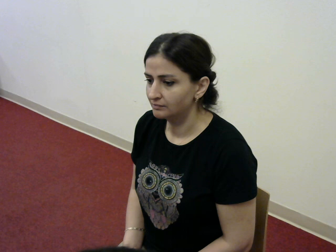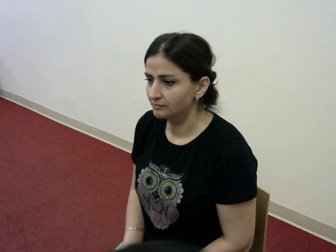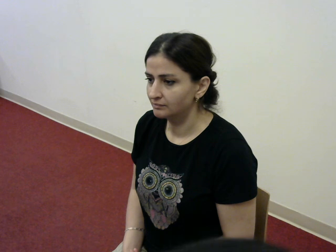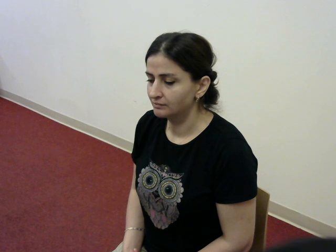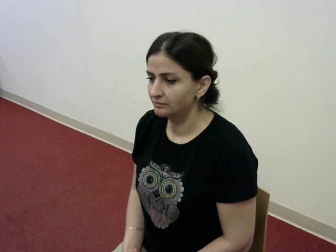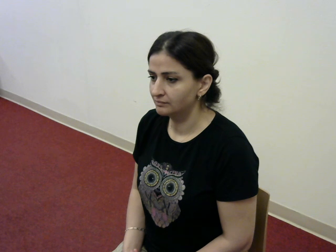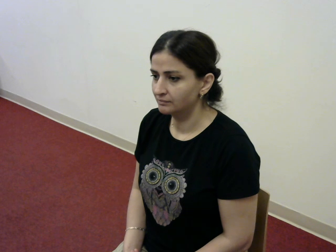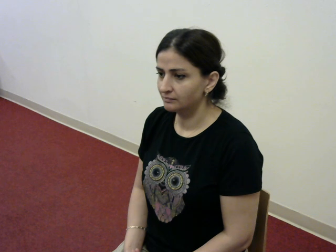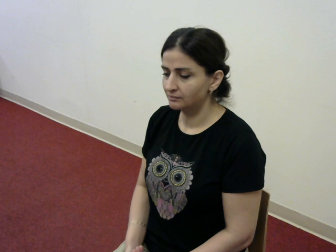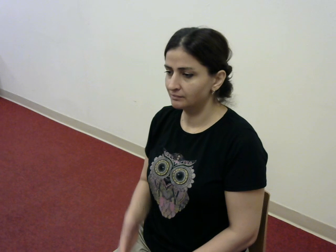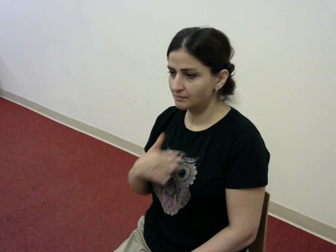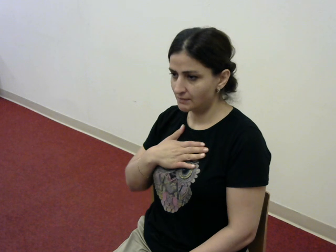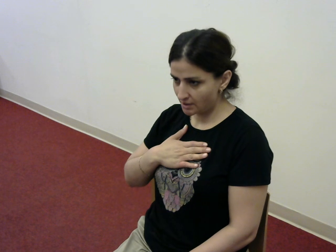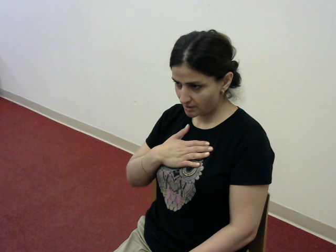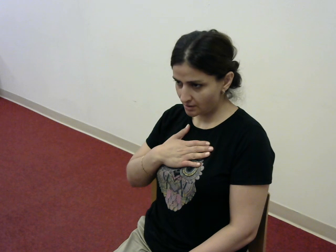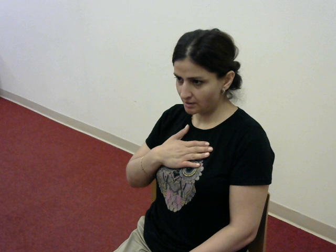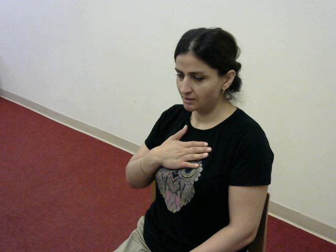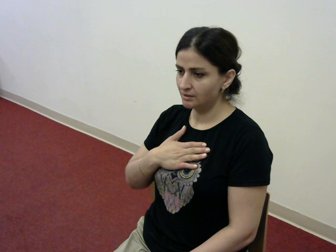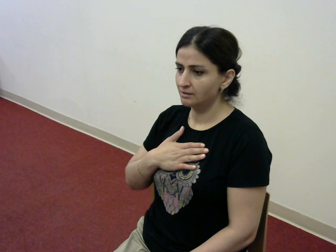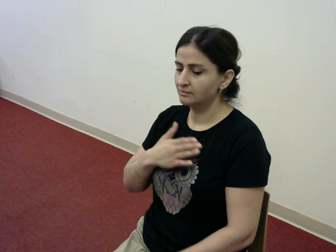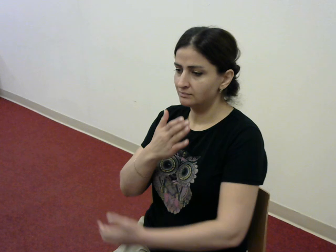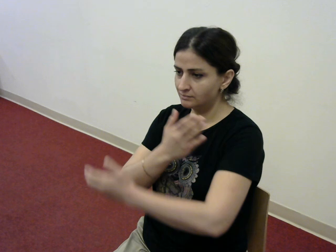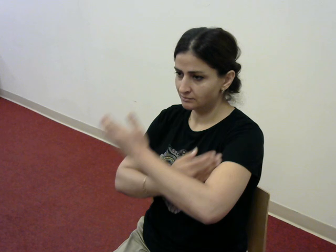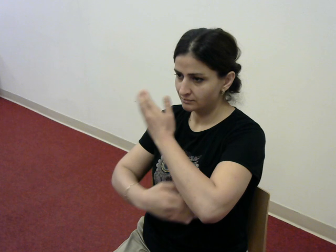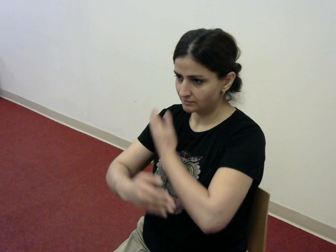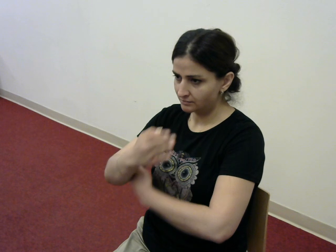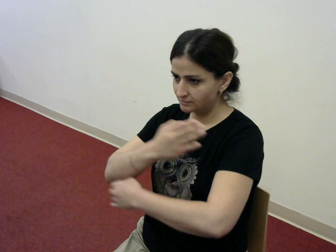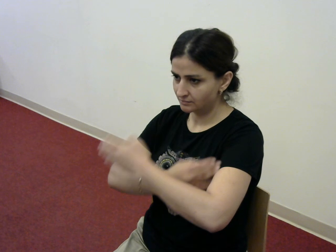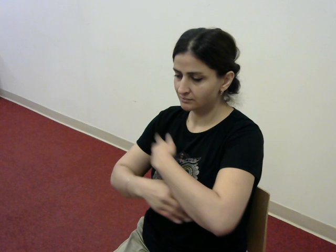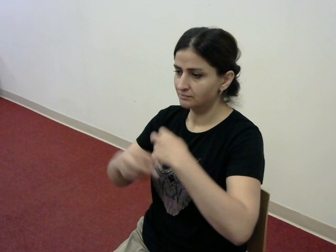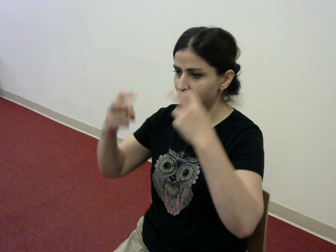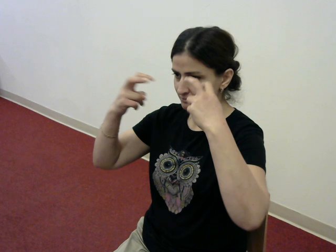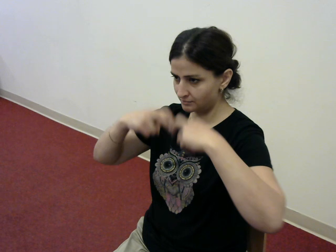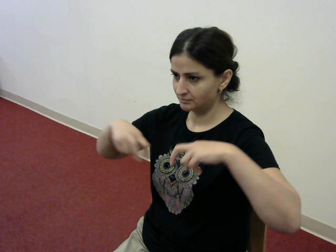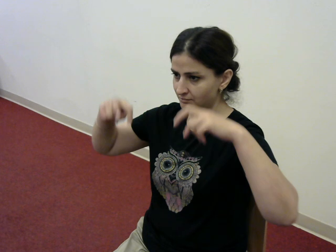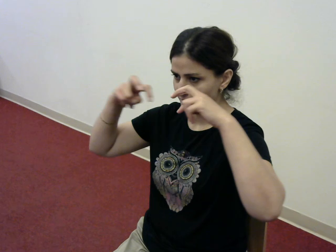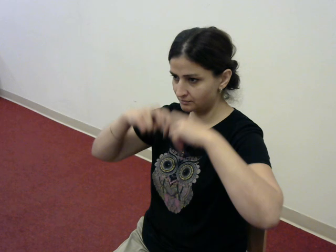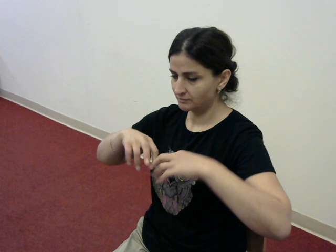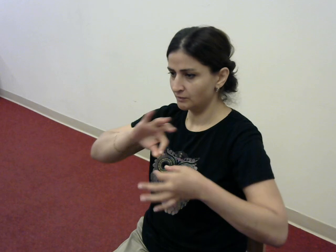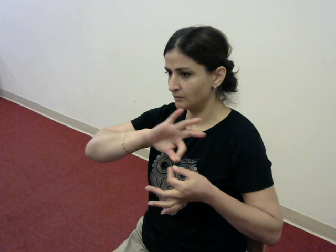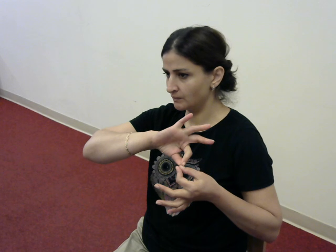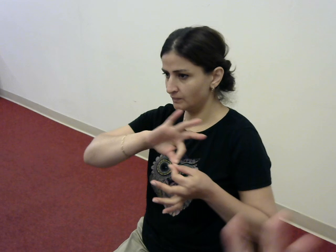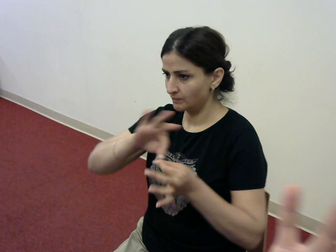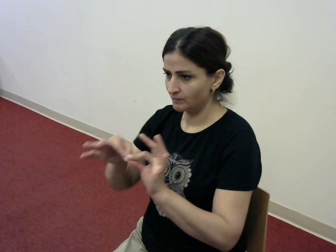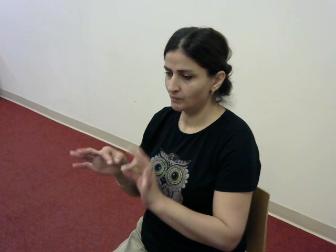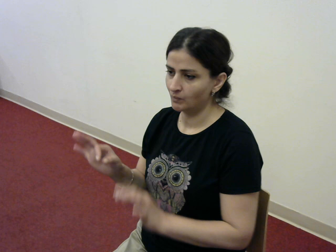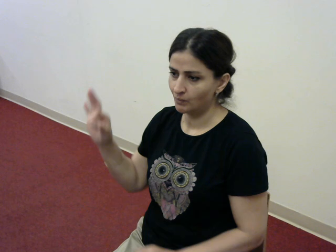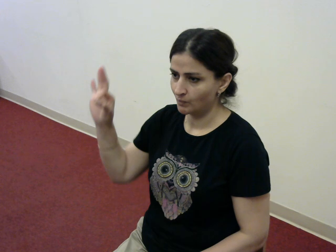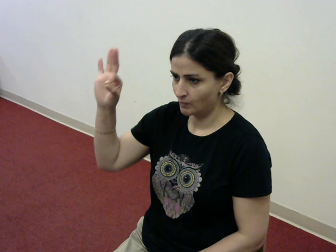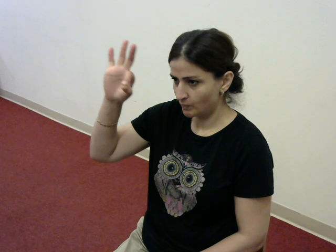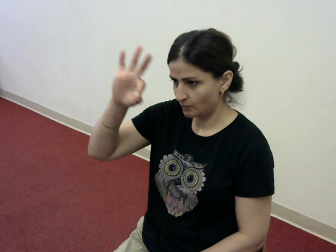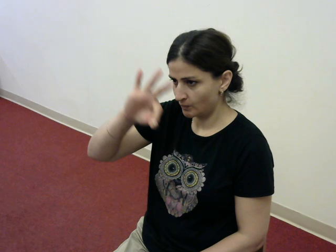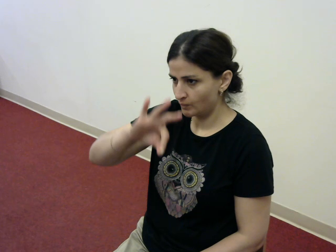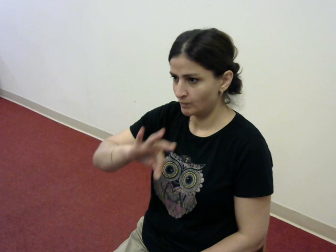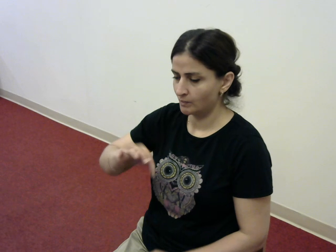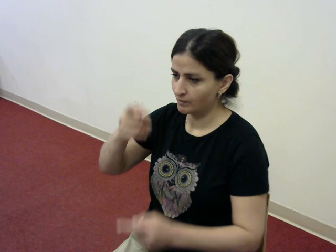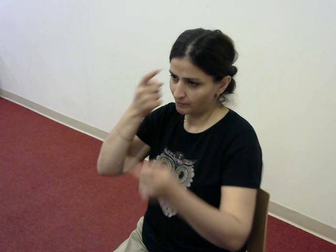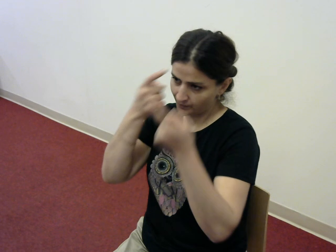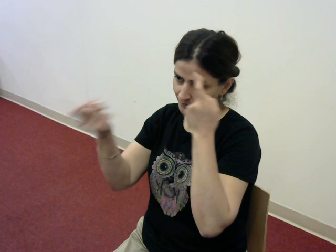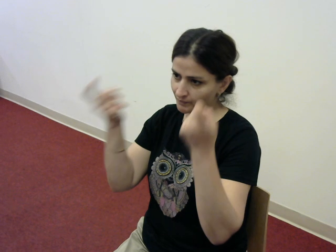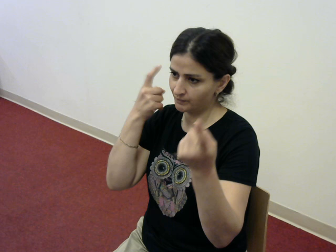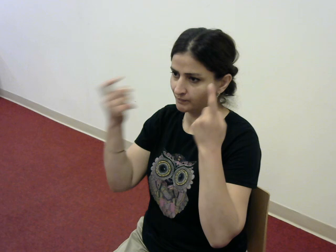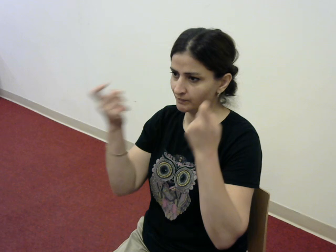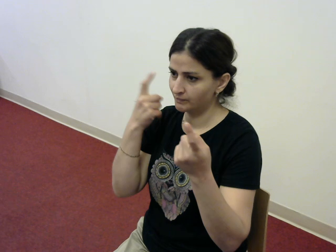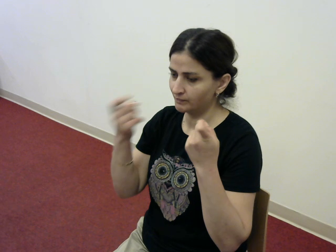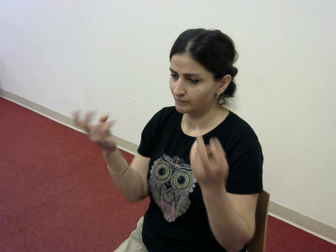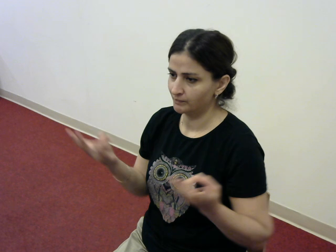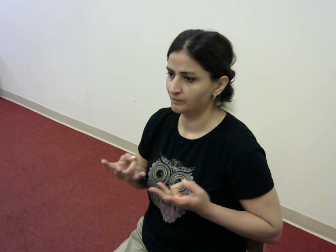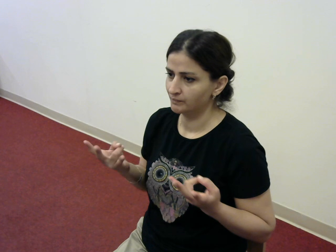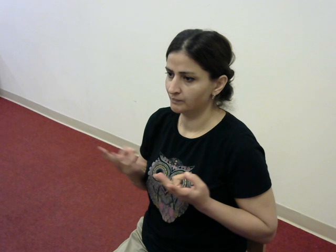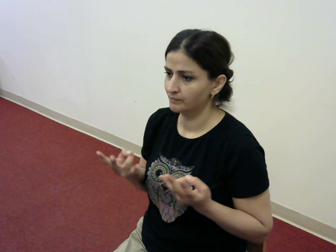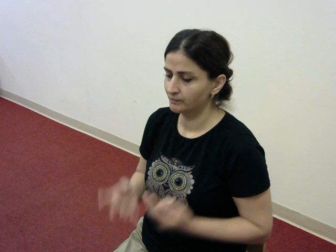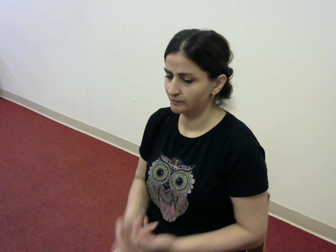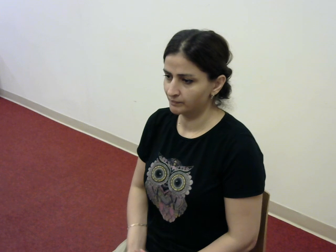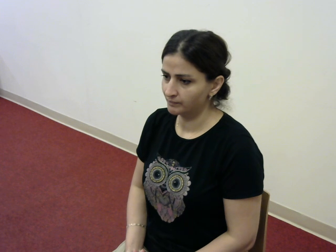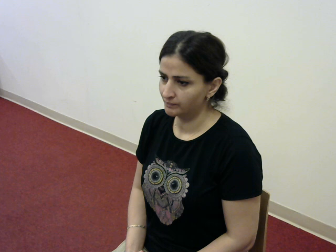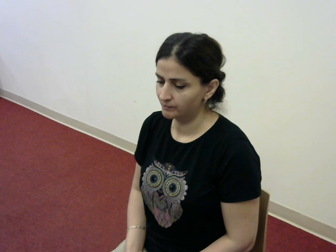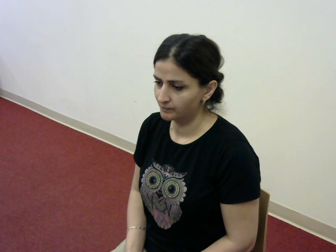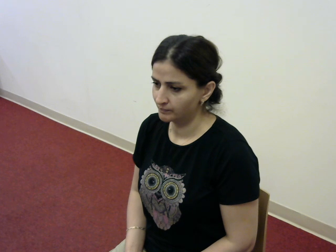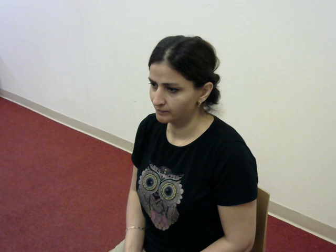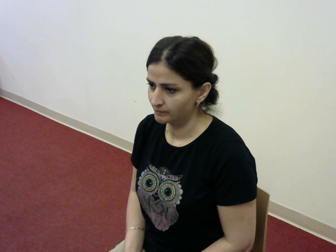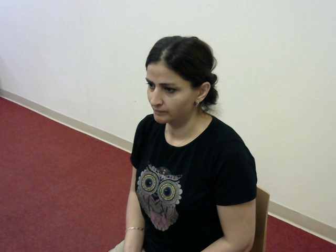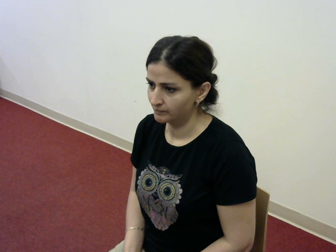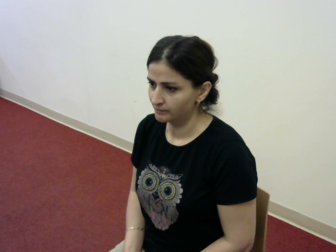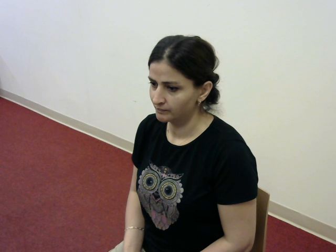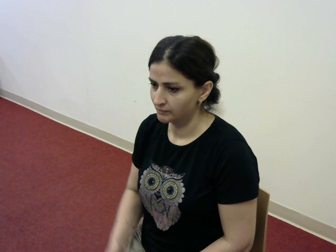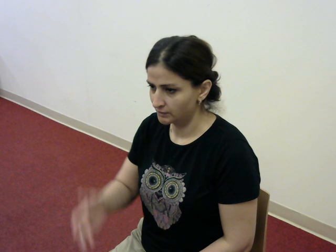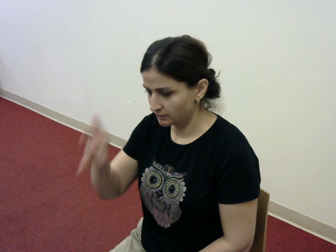Mənə əlillik müayinəsinin nəticəsi barədə məlumat lazımdır